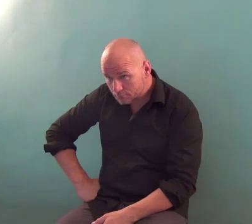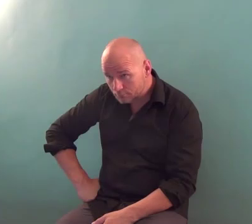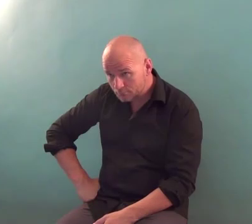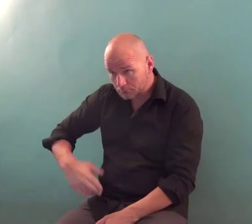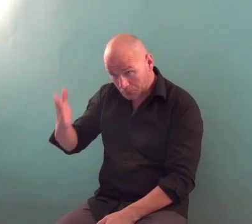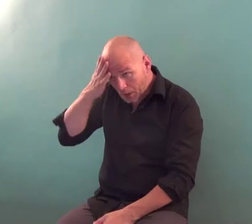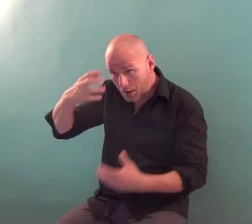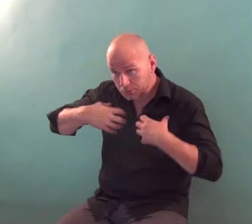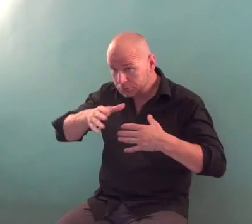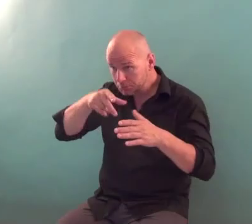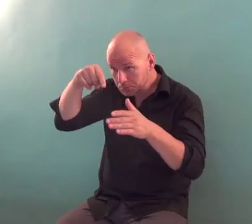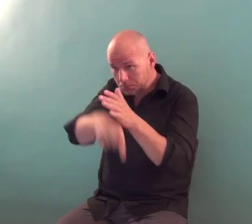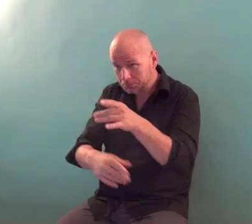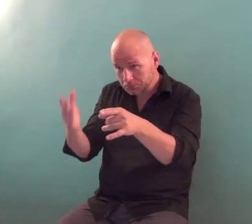Ty znasz życie dogłębnie?